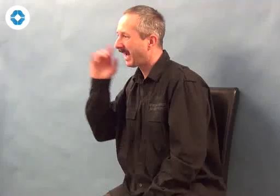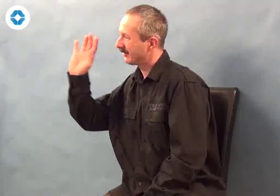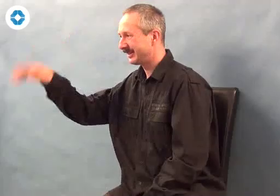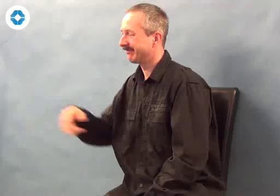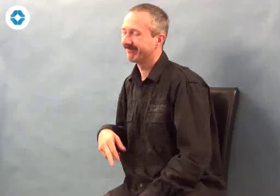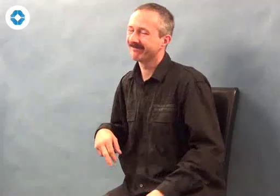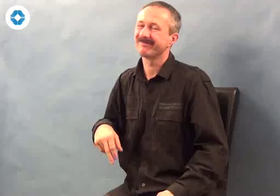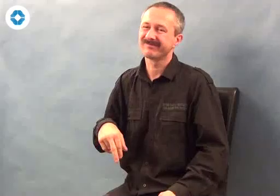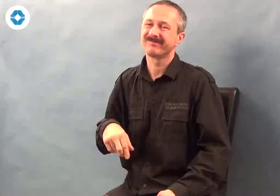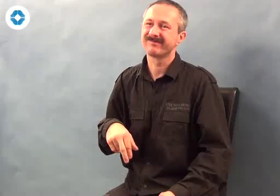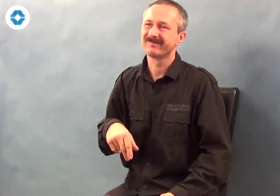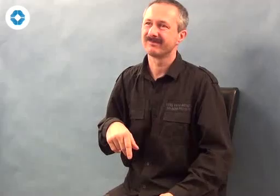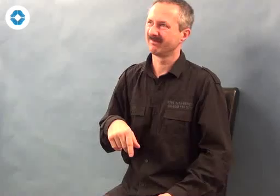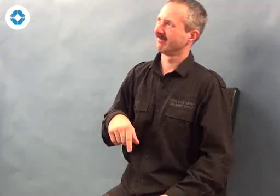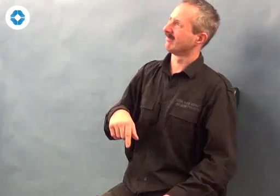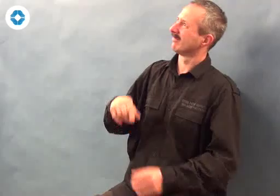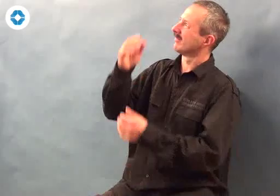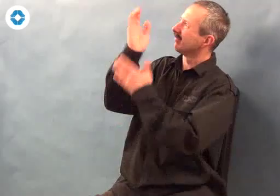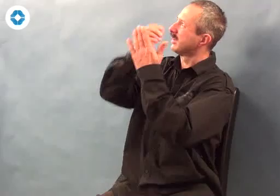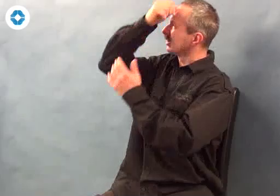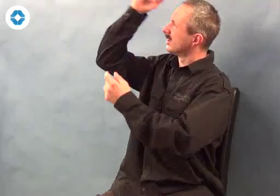Policjant idzie dalej i nagle zauważa pęknięte szyby.